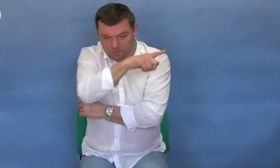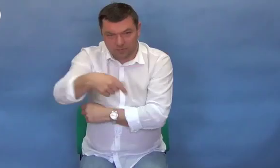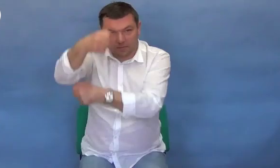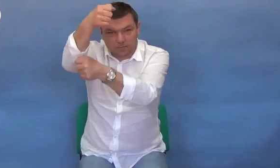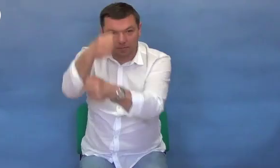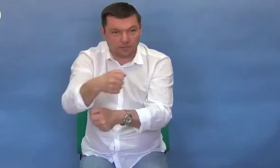Postawiony znak.